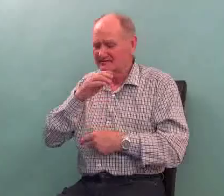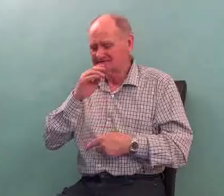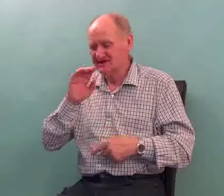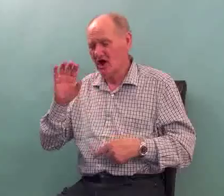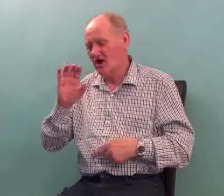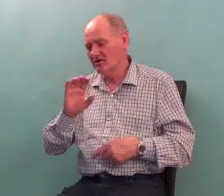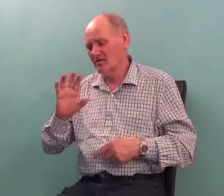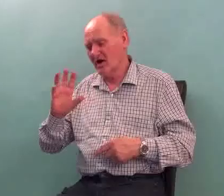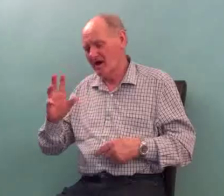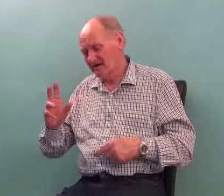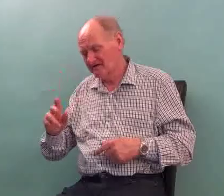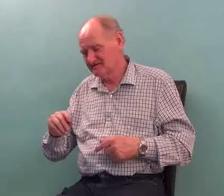Oglądamy ładne programy.